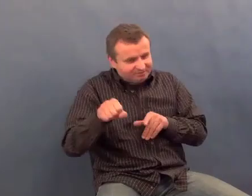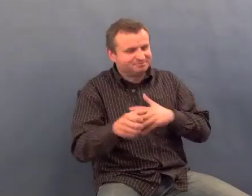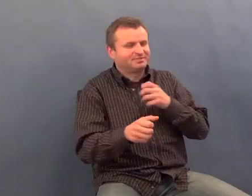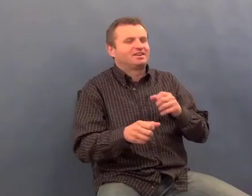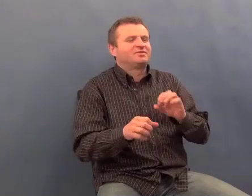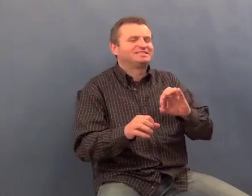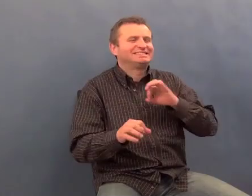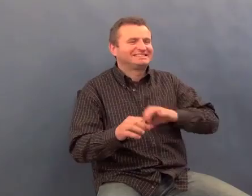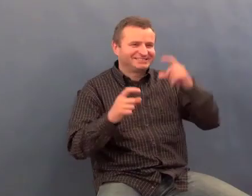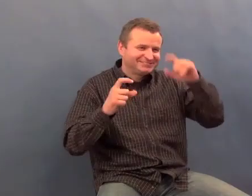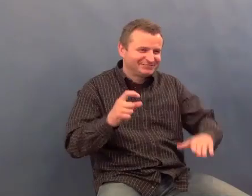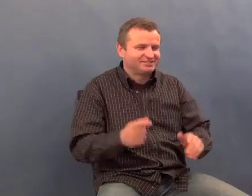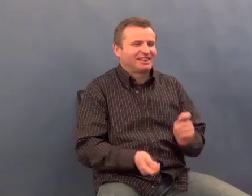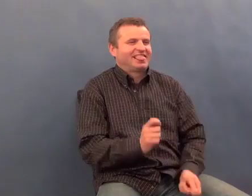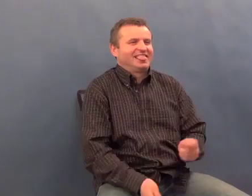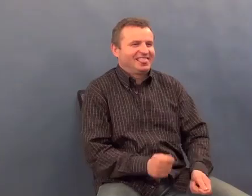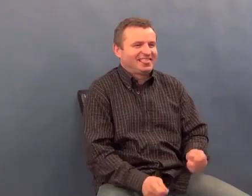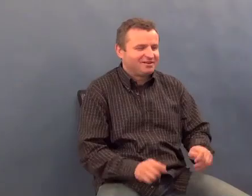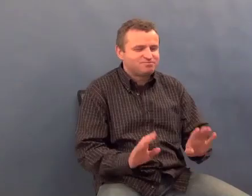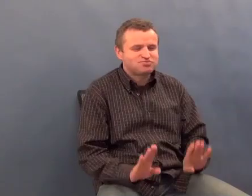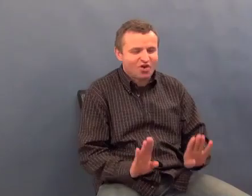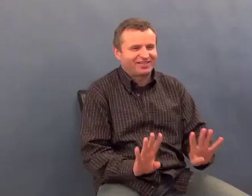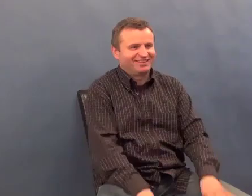A tam jego syn, mała Myszka, gra jakby na bębnie, uderza o deski z płotu.